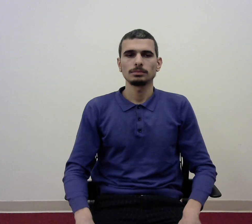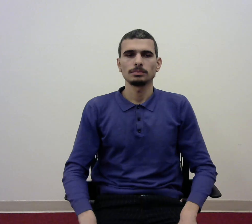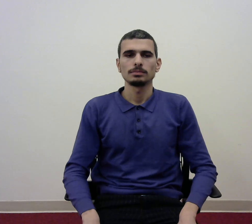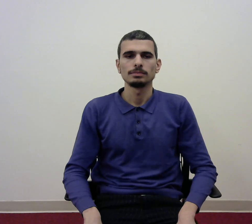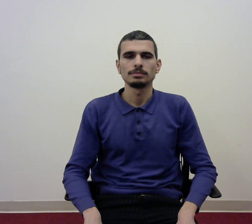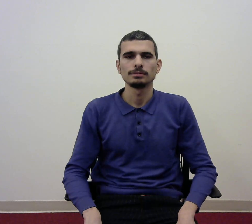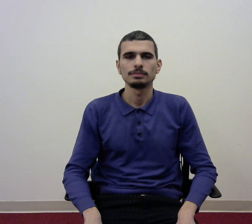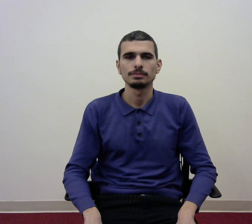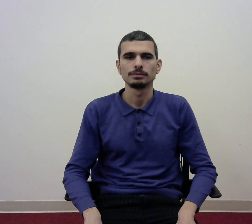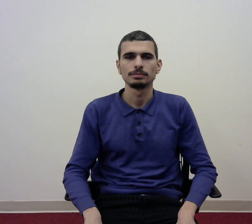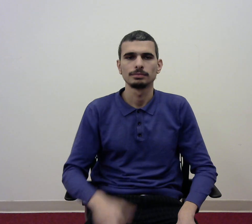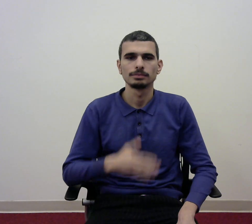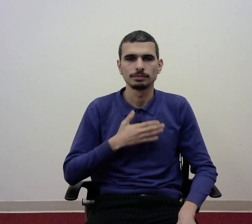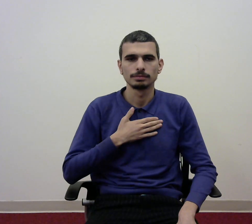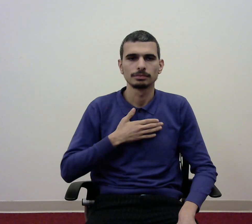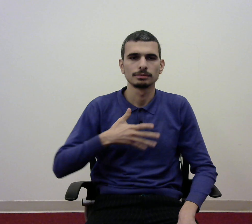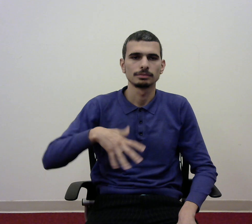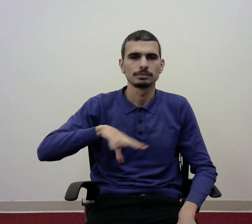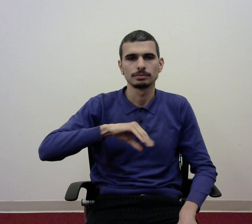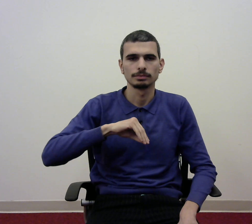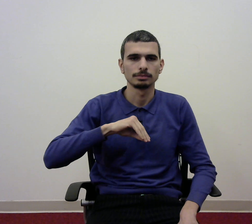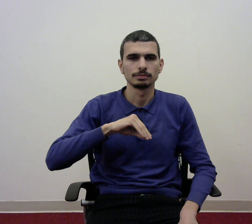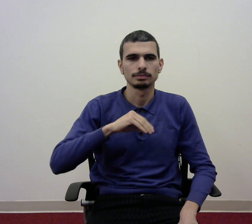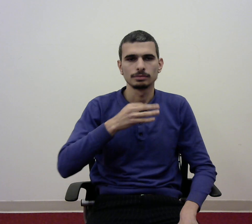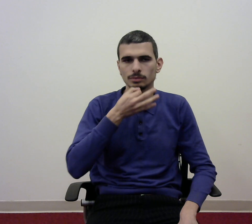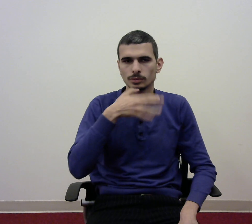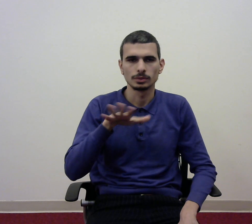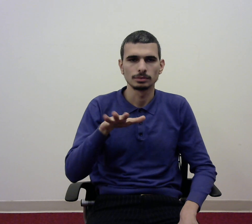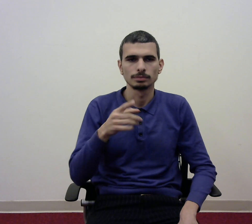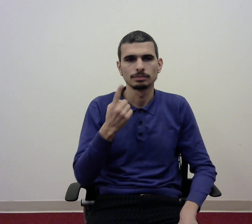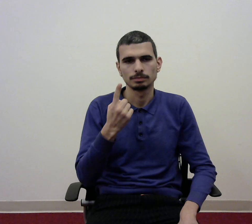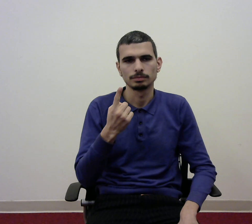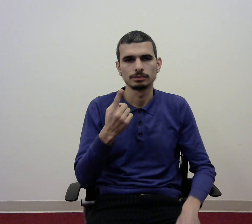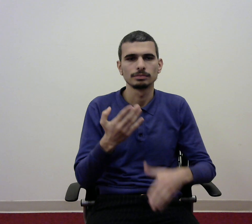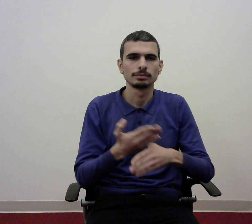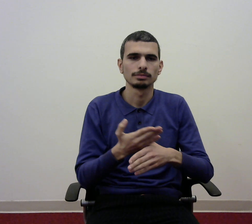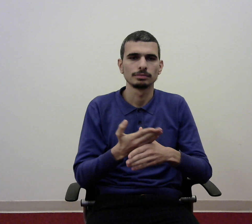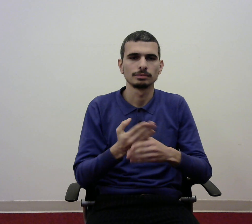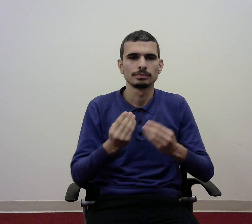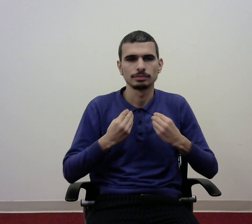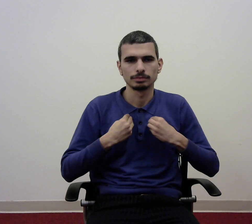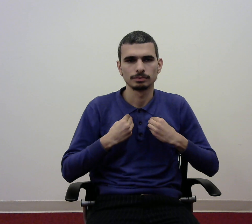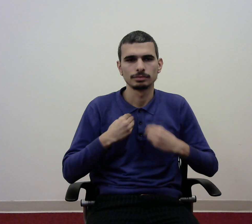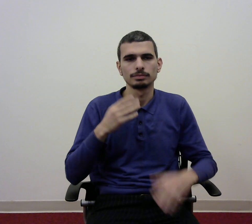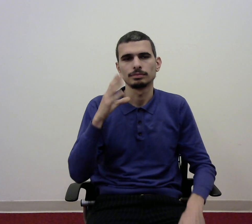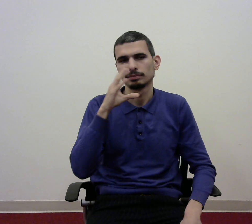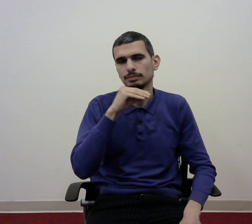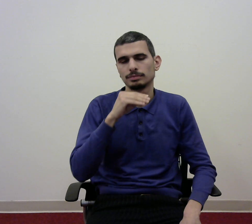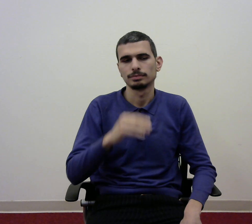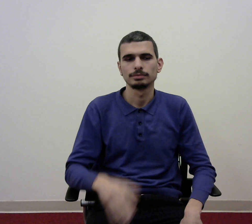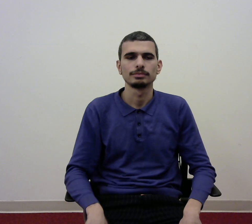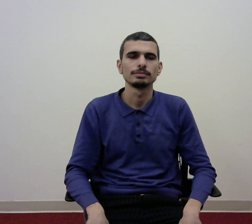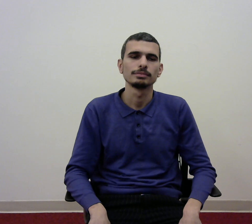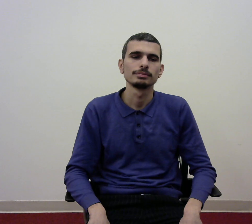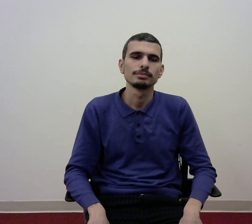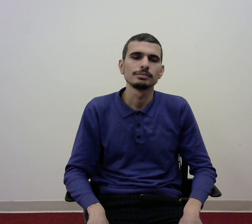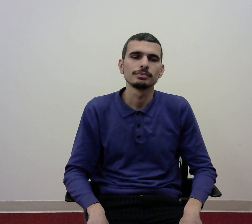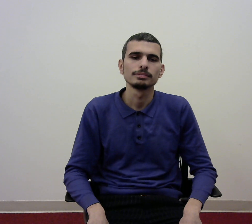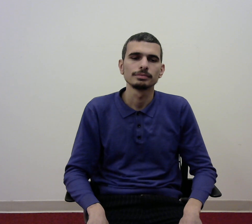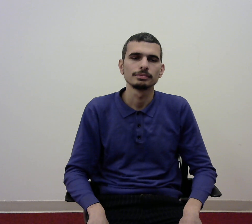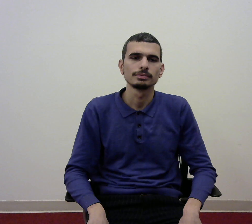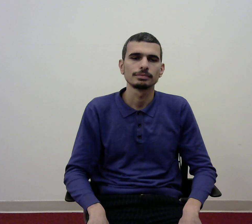Bizə hər hansı bir yardım düşürmü?